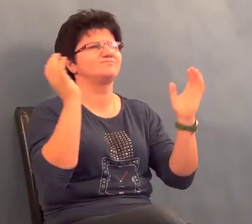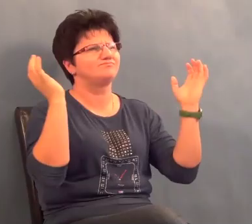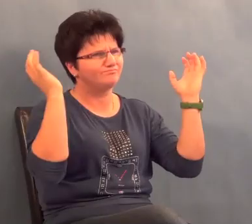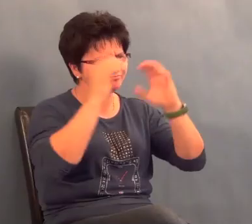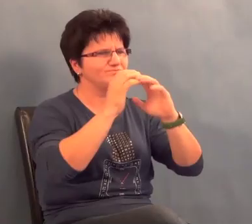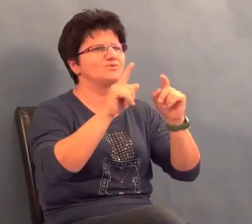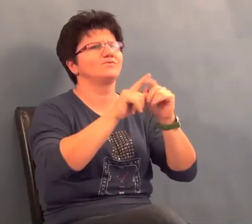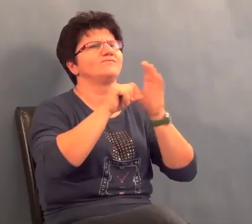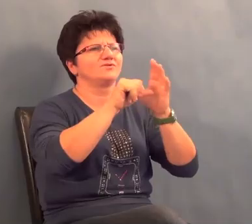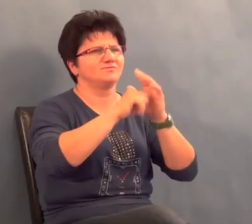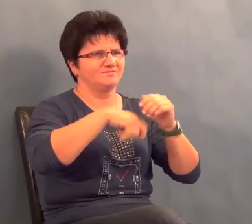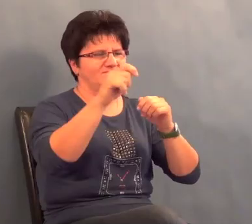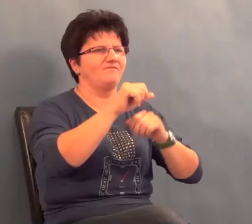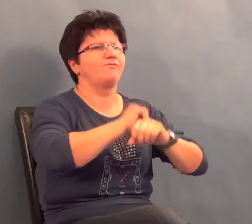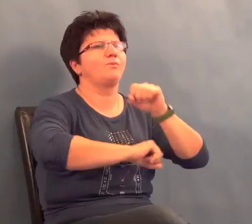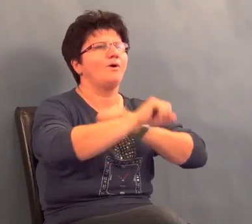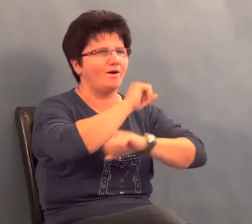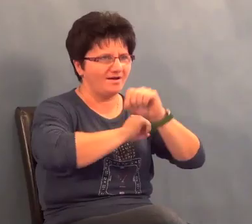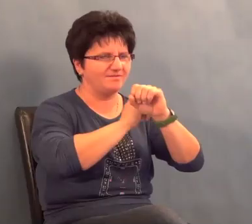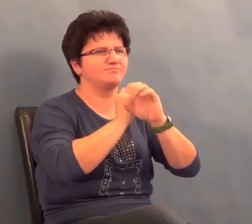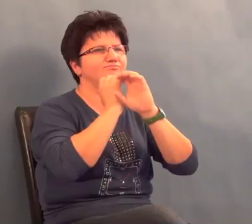I oni jadą na wycieczkę do Włoch.